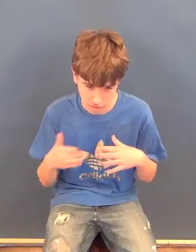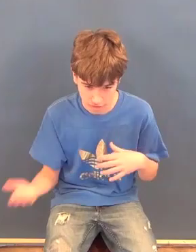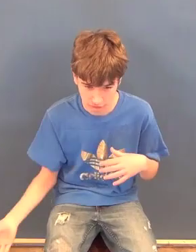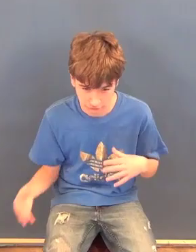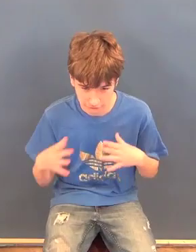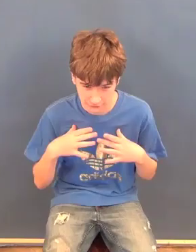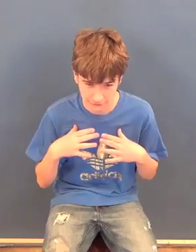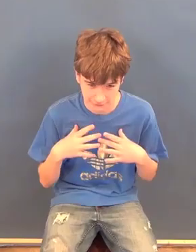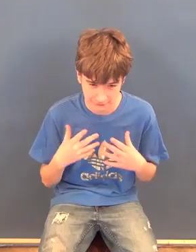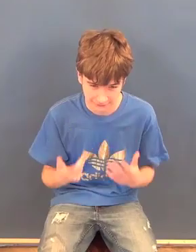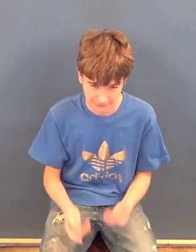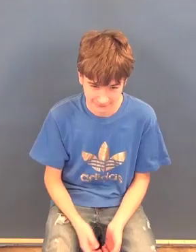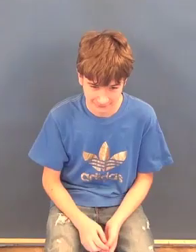Potem jestem wolny.